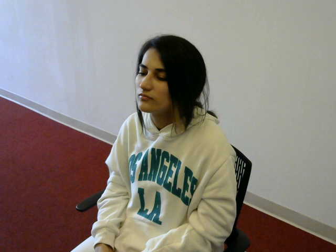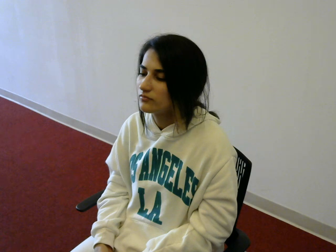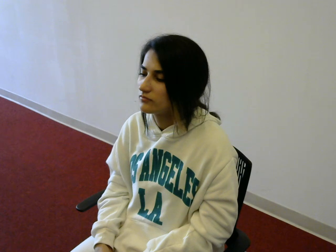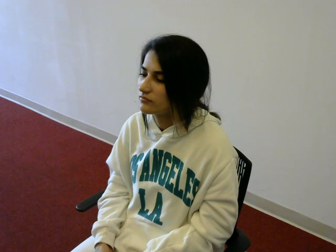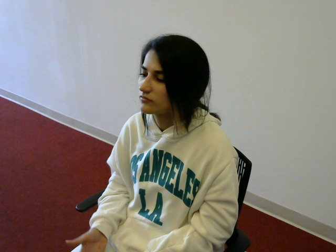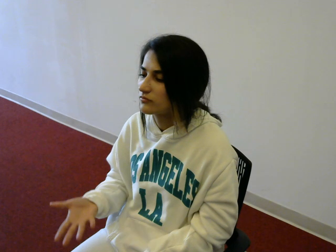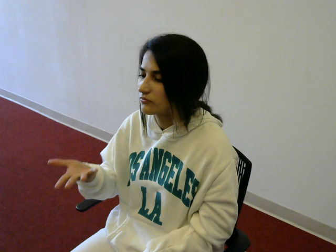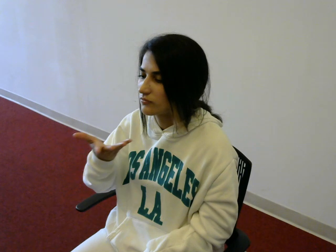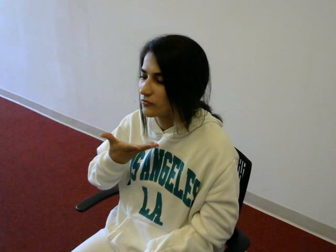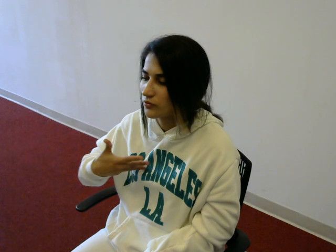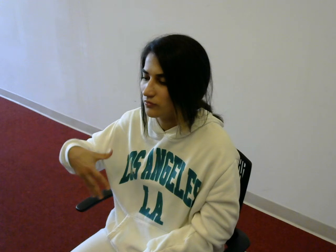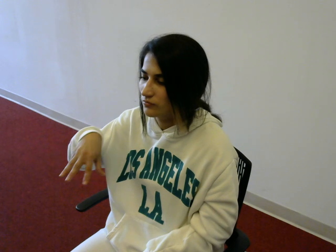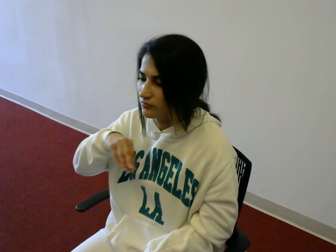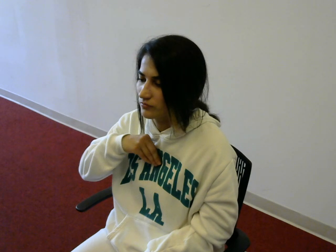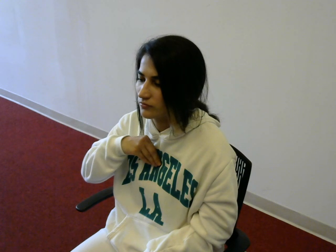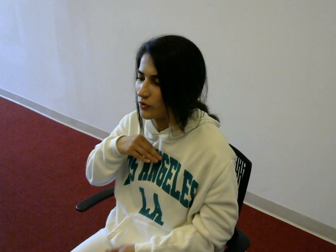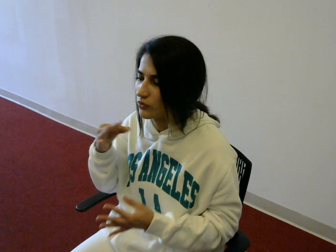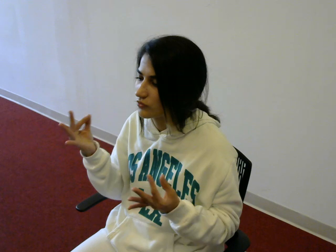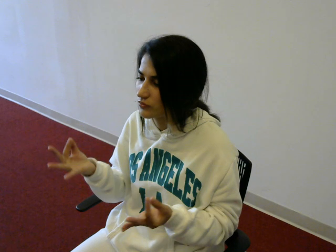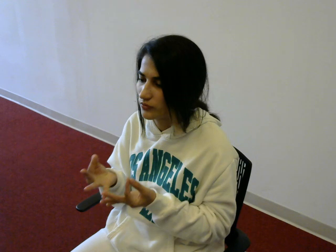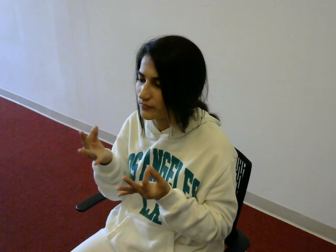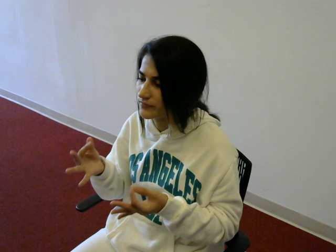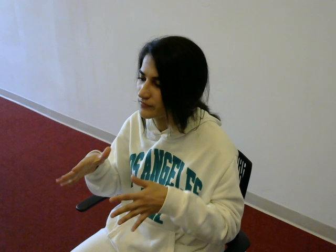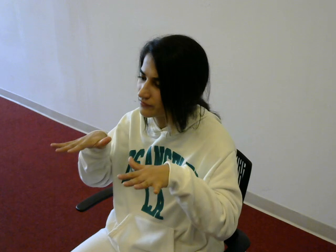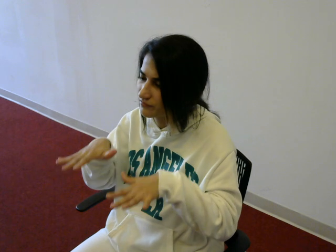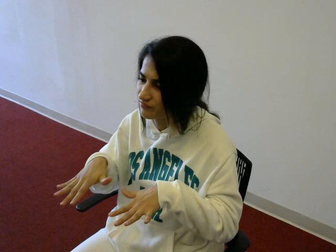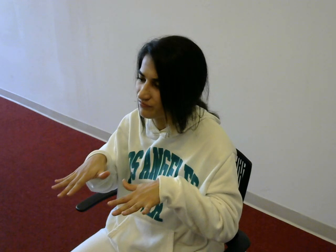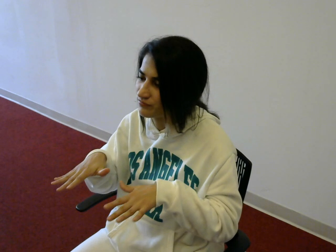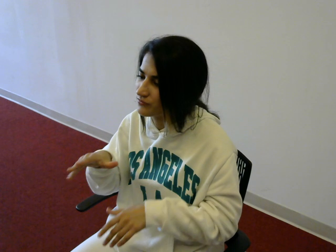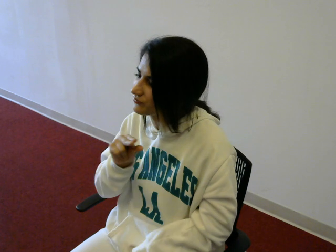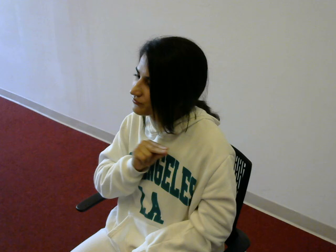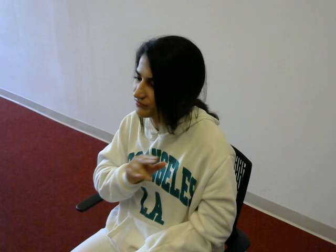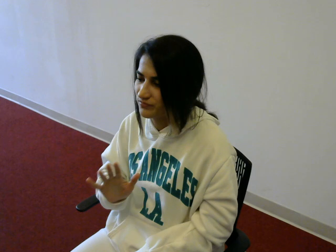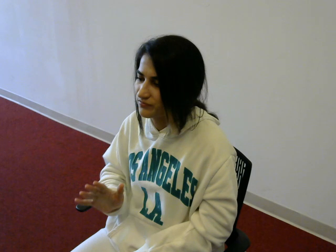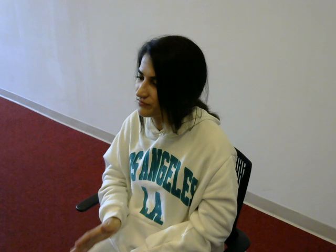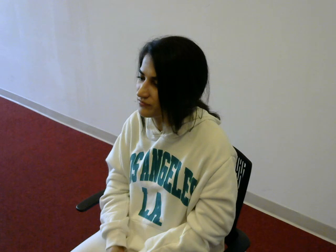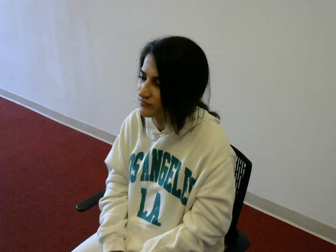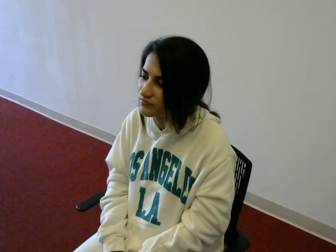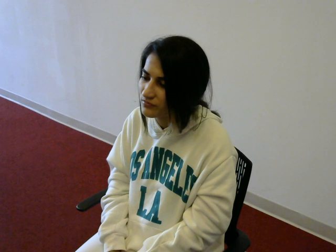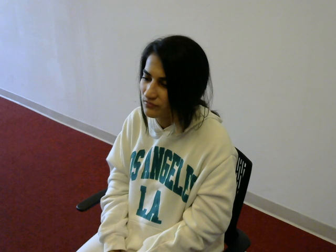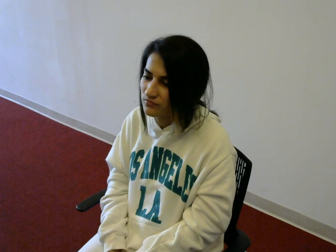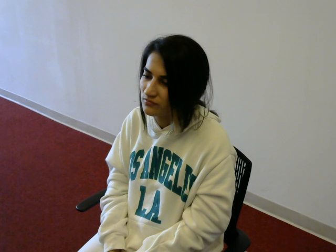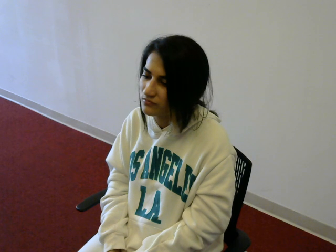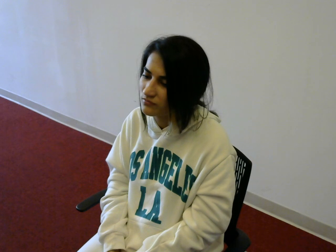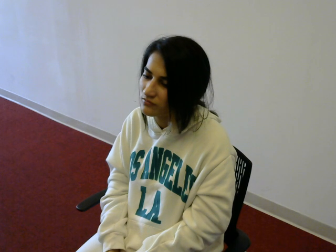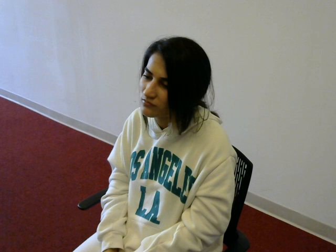Biz heç yerdə işləmirik